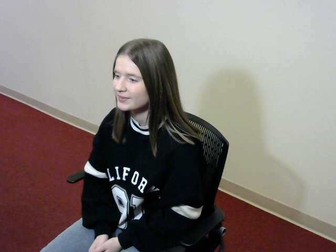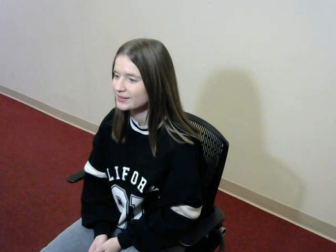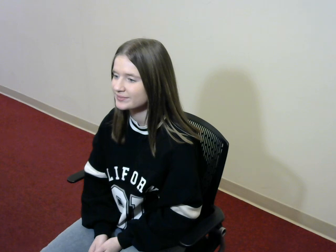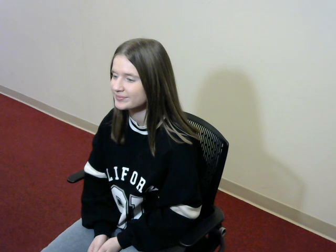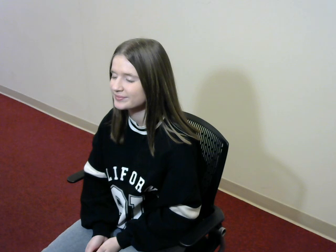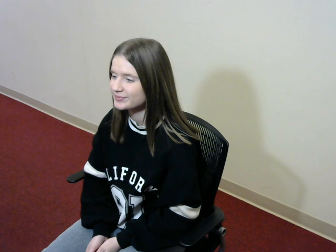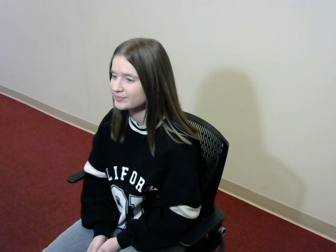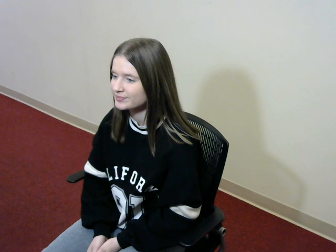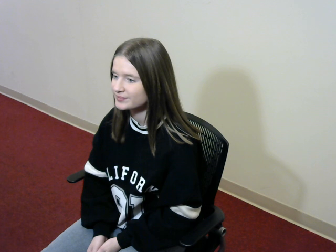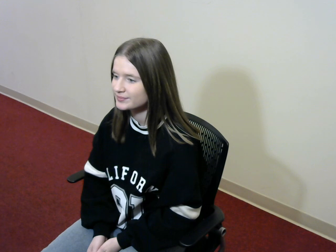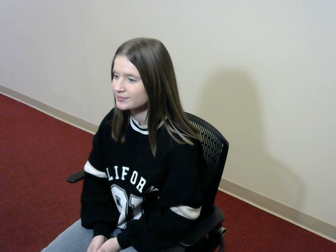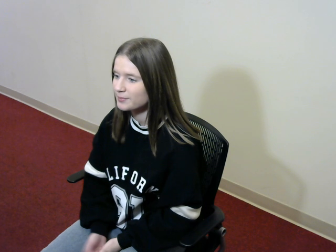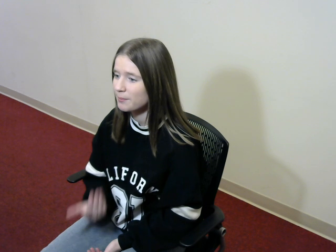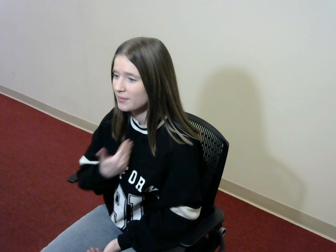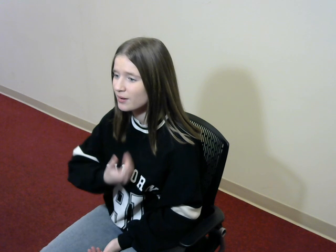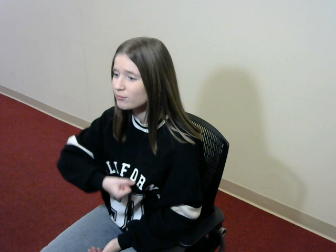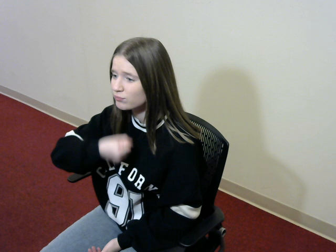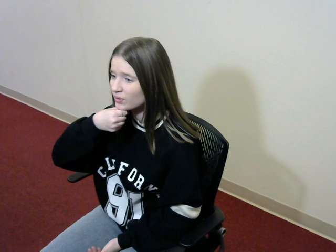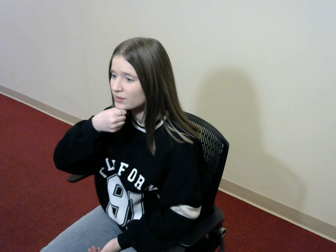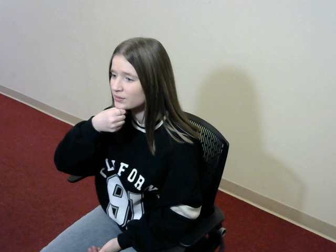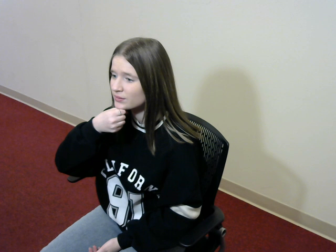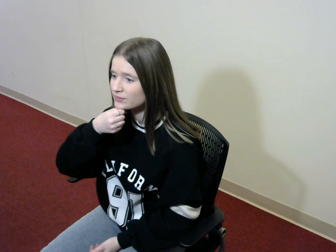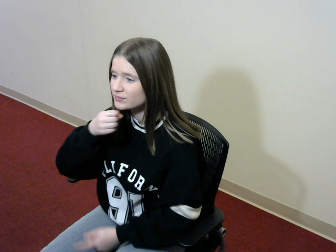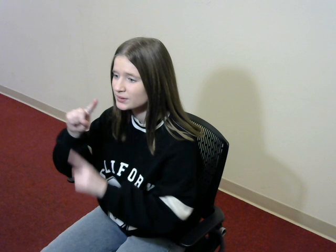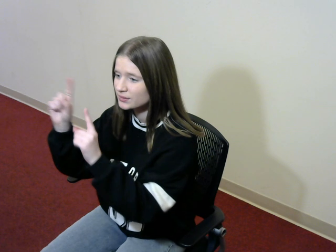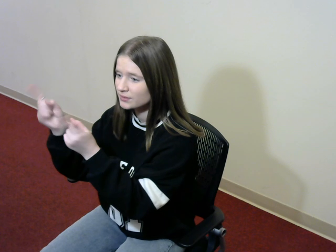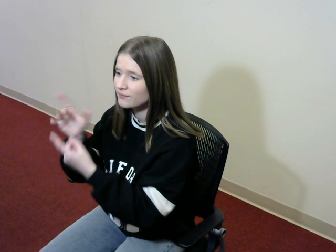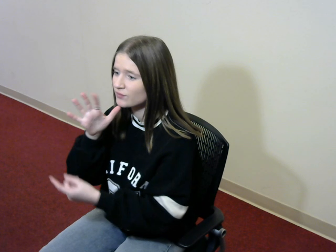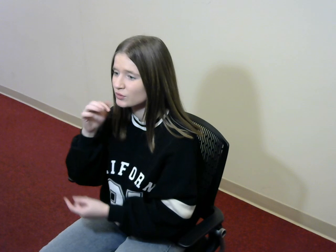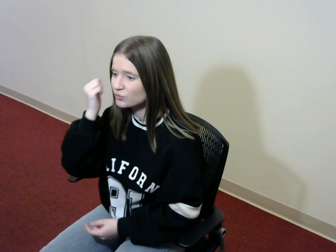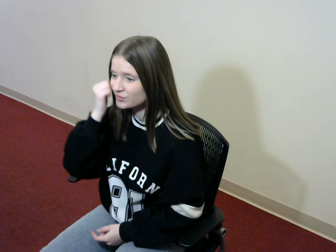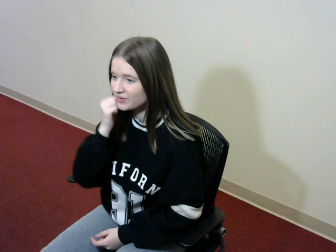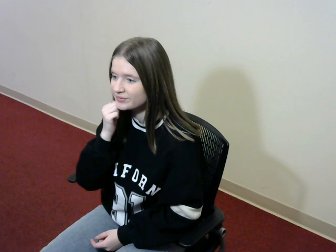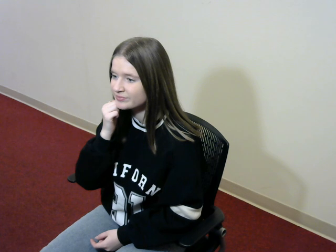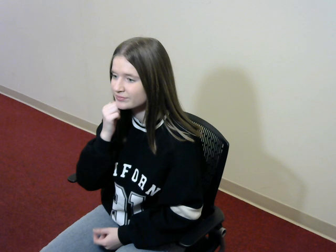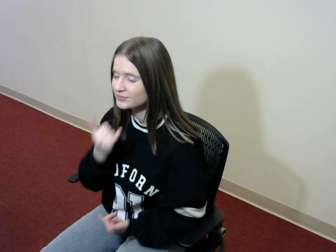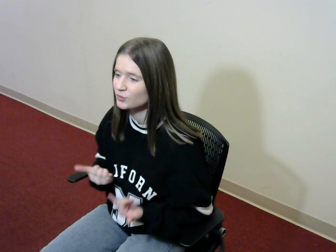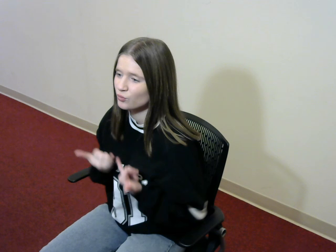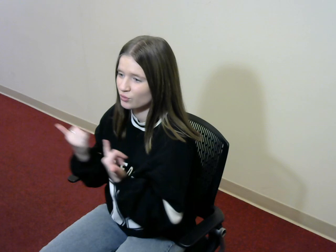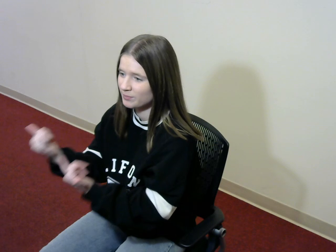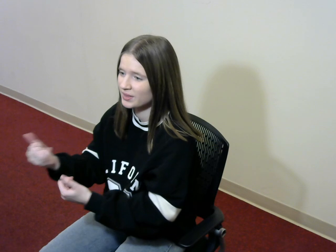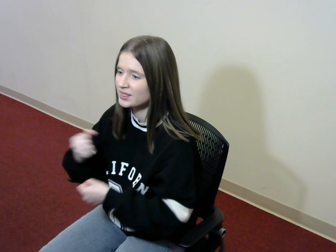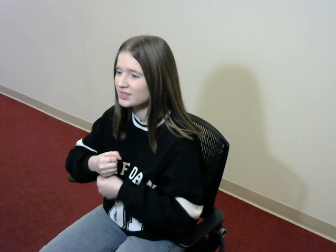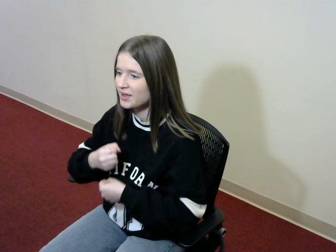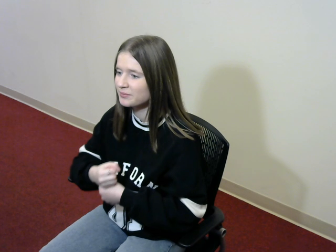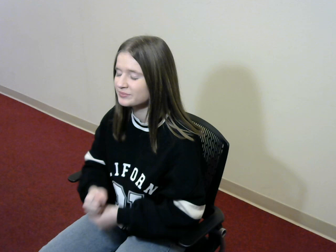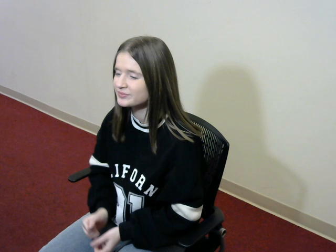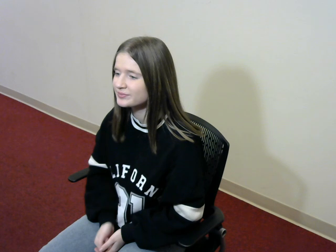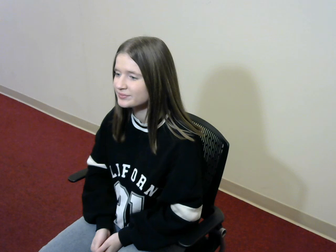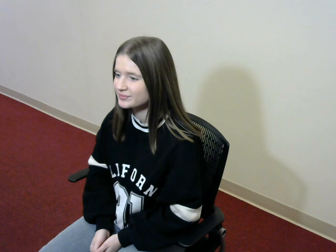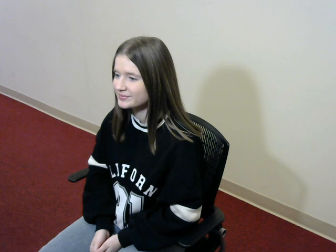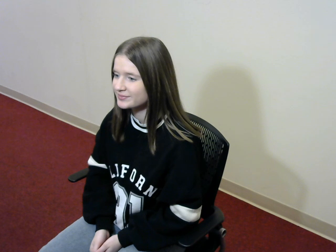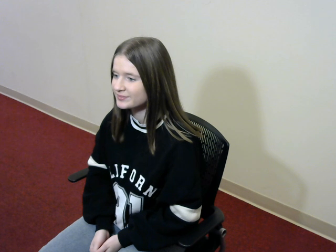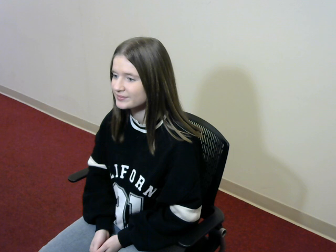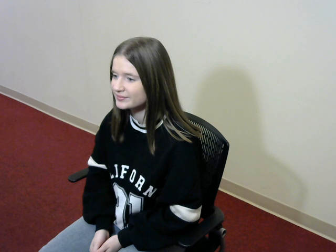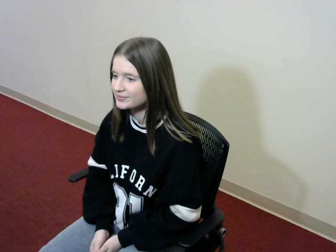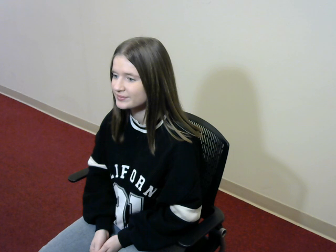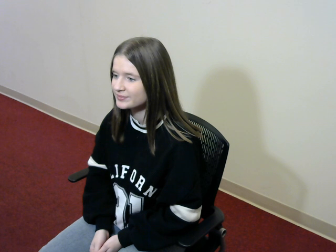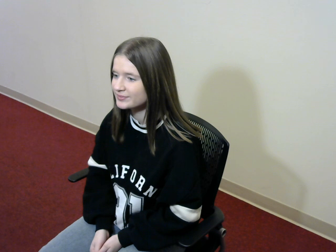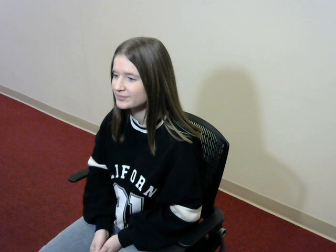Mən böyüklərə (yaşlılara) hörmət edirəm